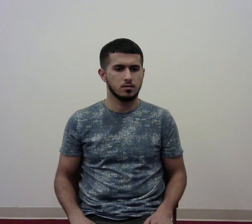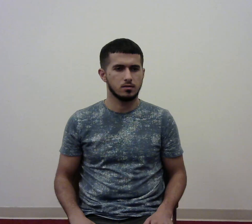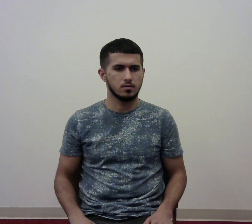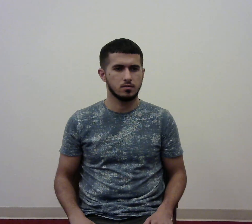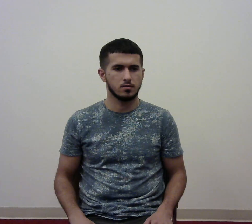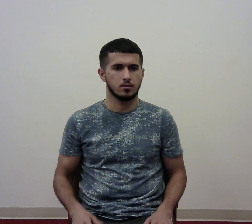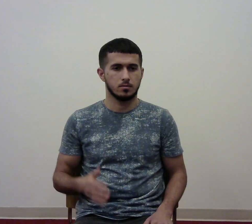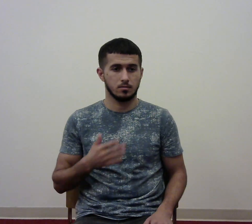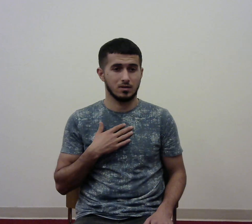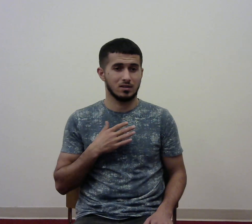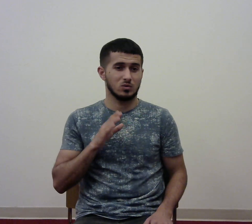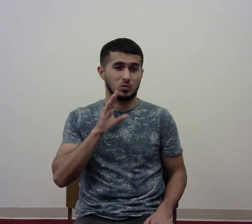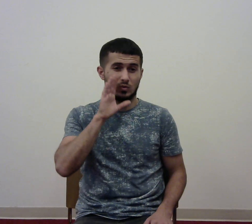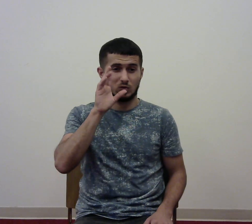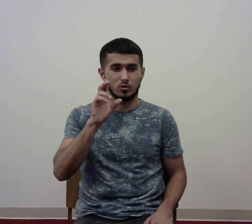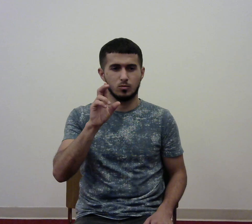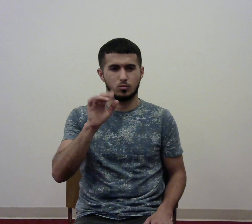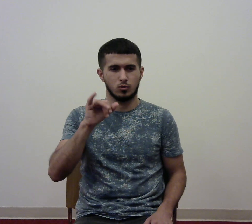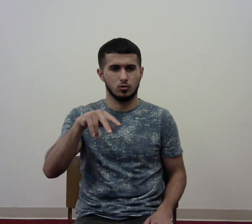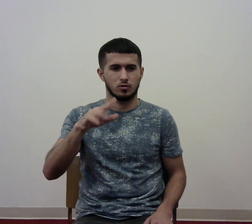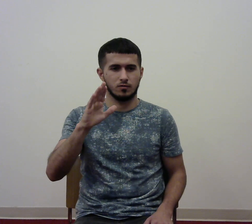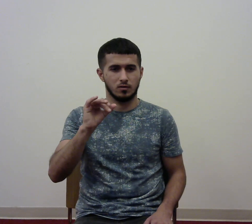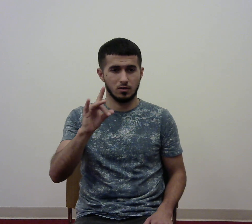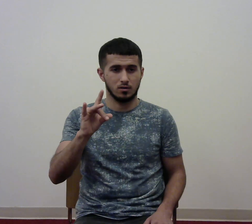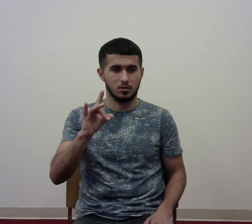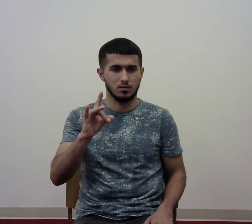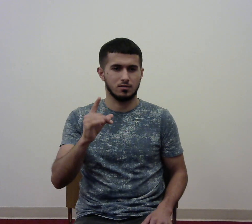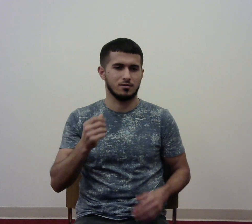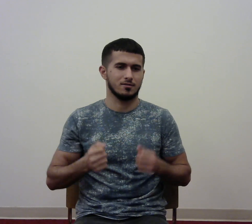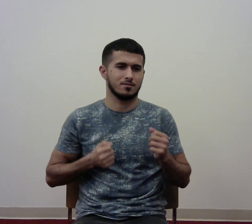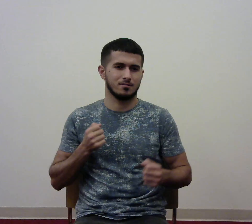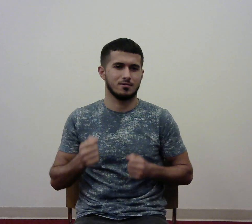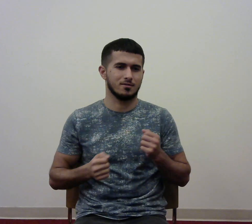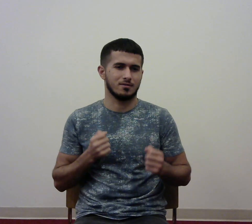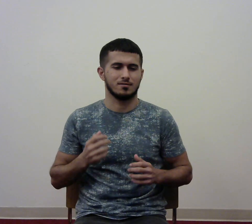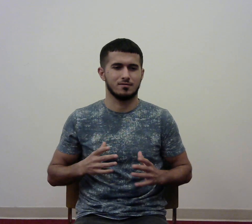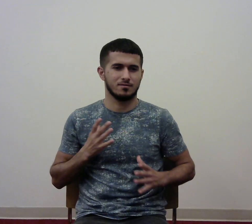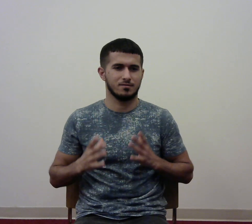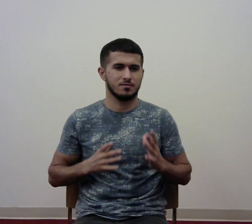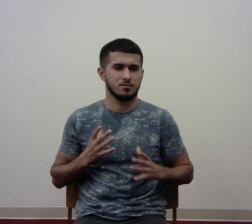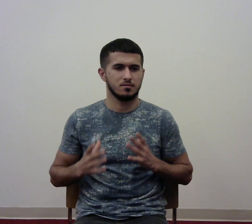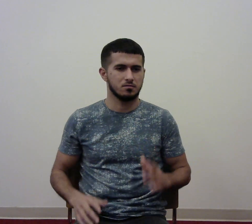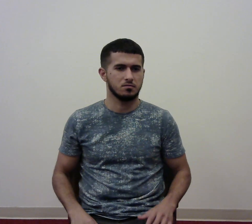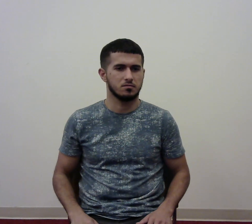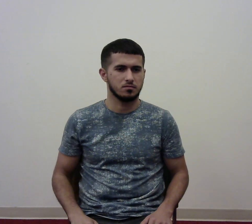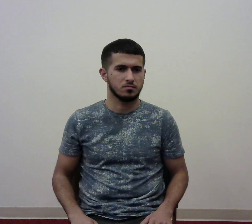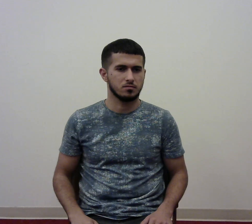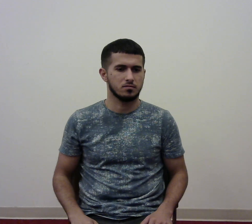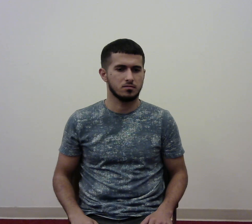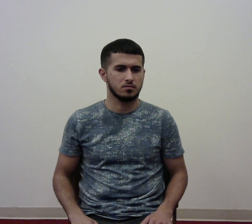Mən səhərlər bulvarda qaçıram